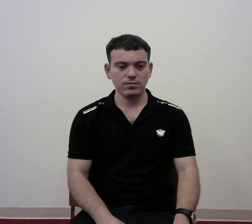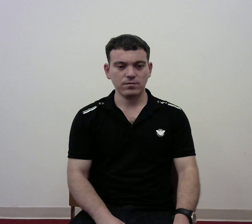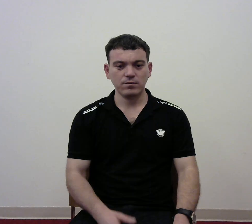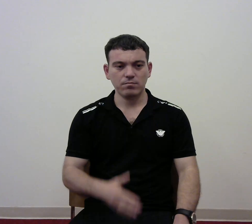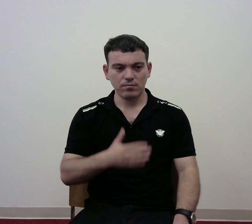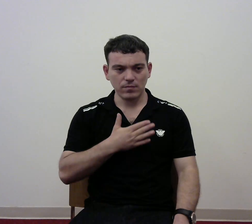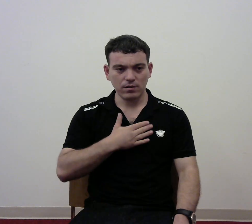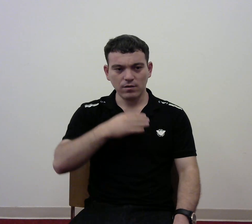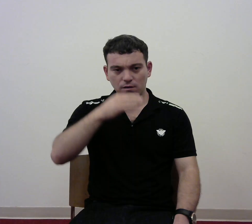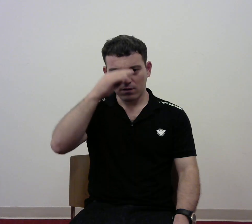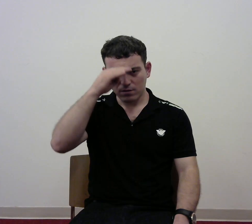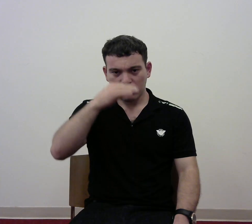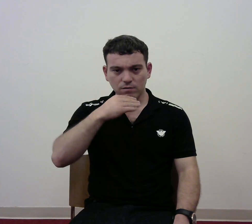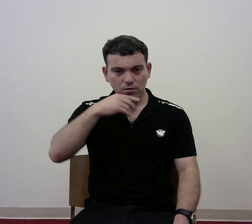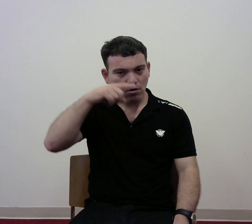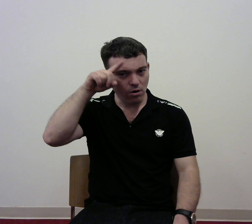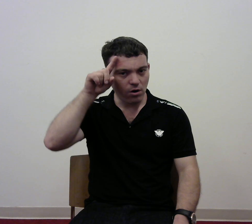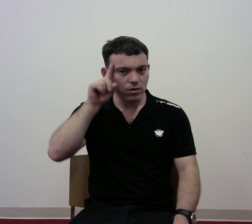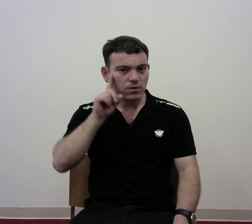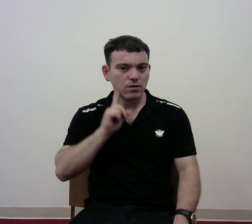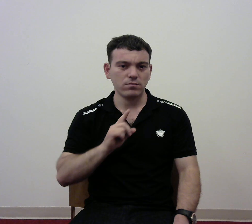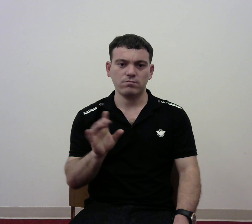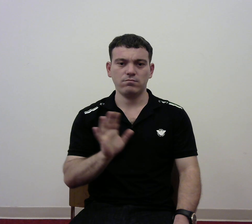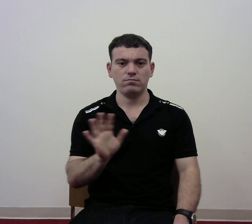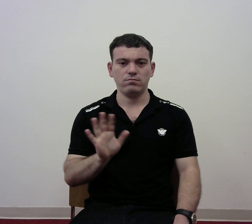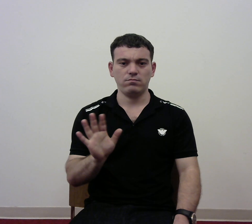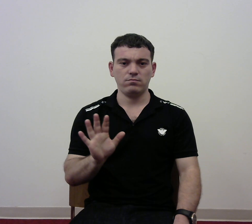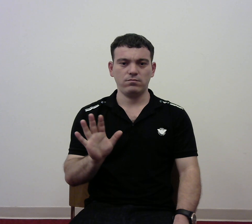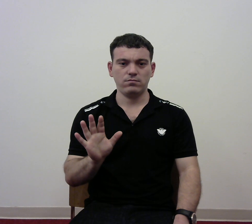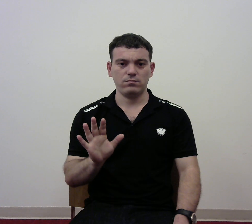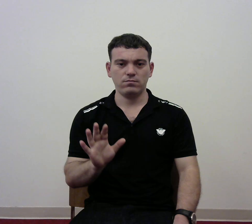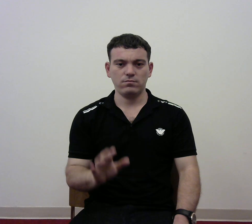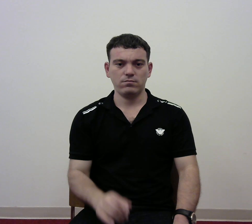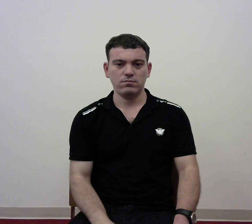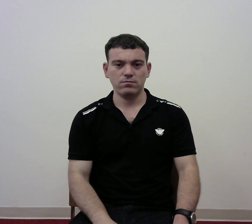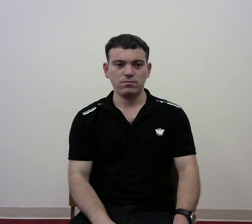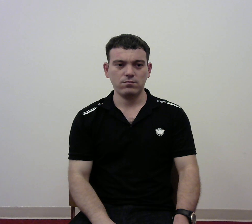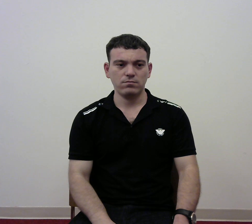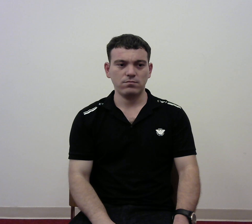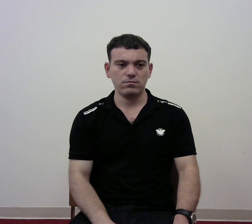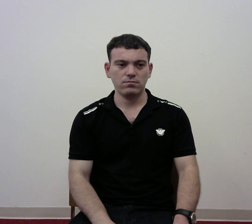Mənim atam azərbaycanlı deyil